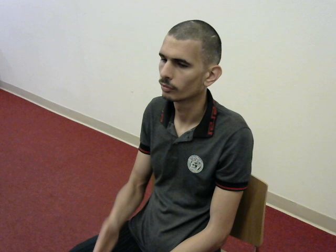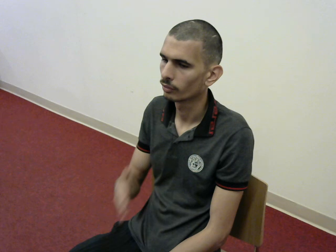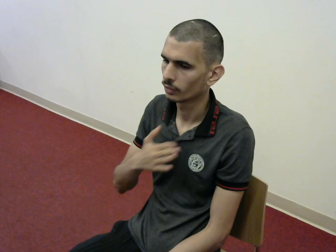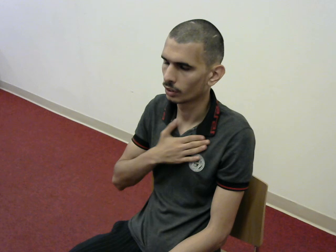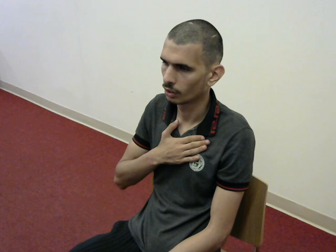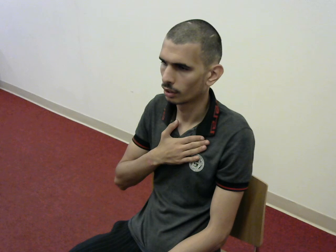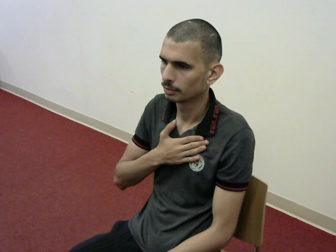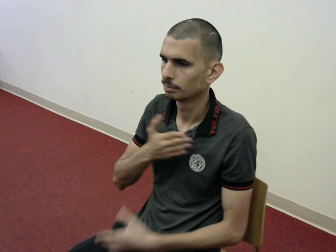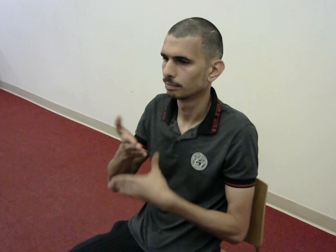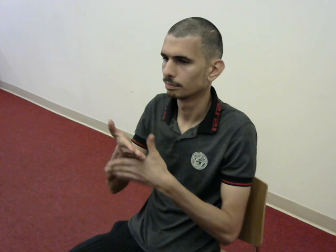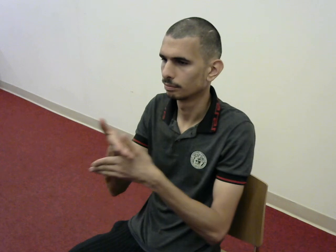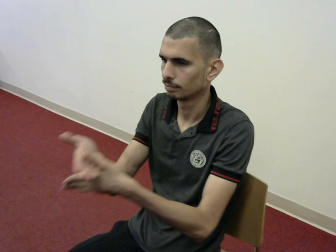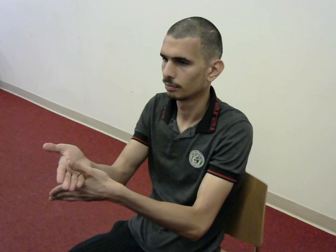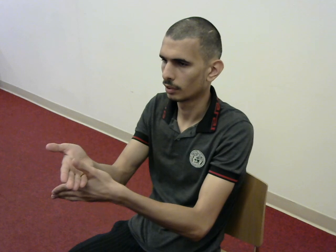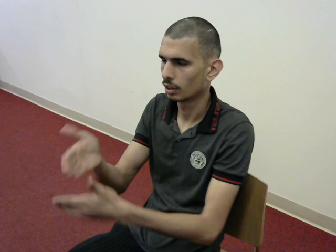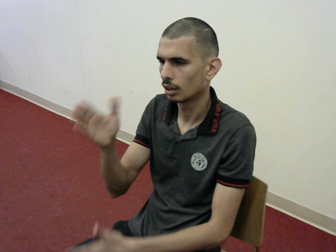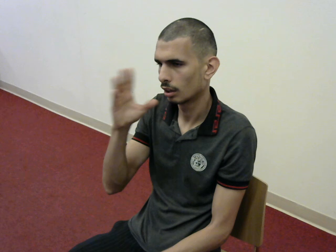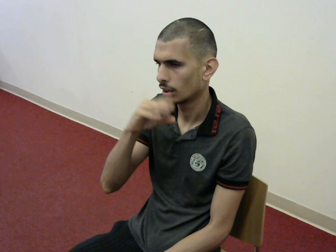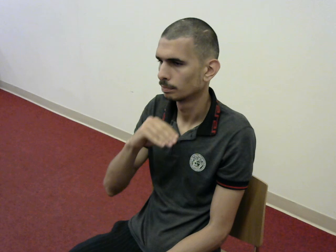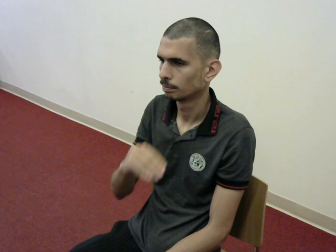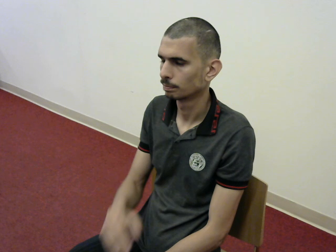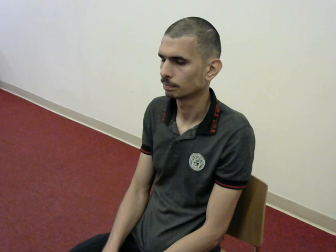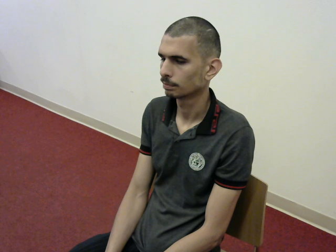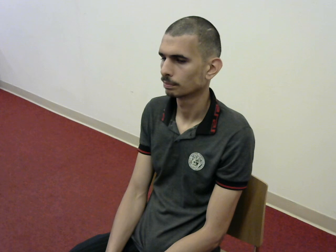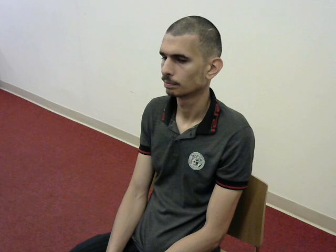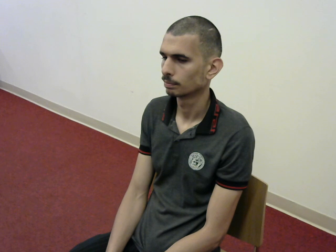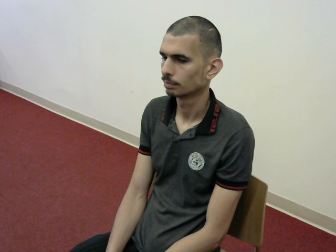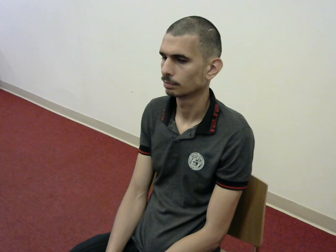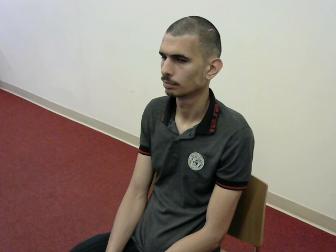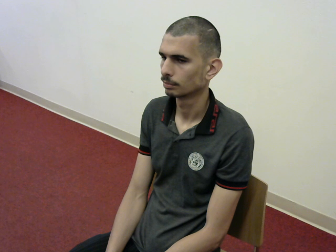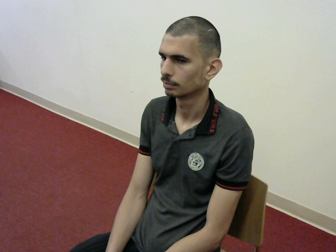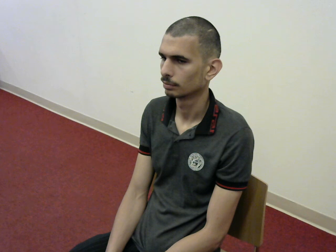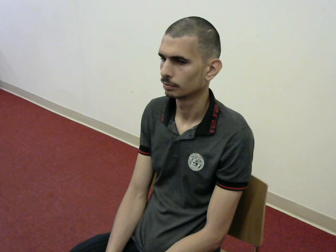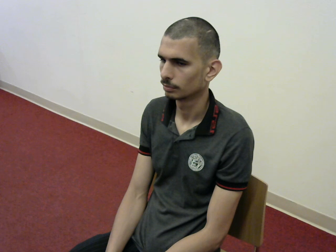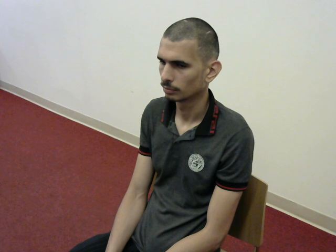Mənə kömək edə bilərsinizmi?